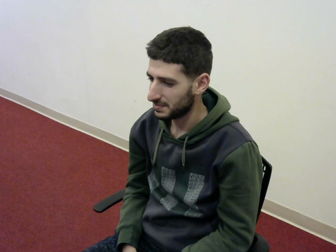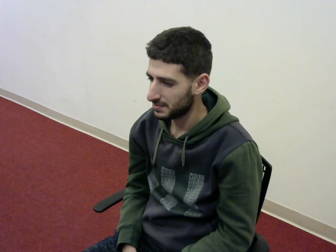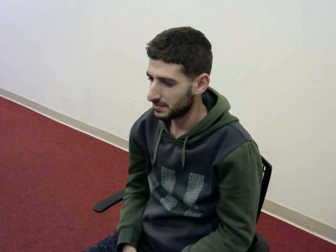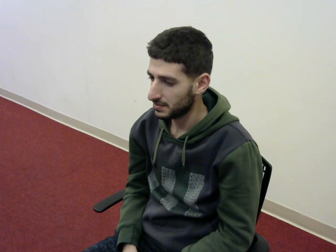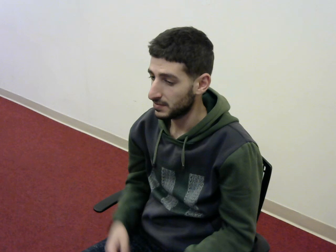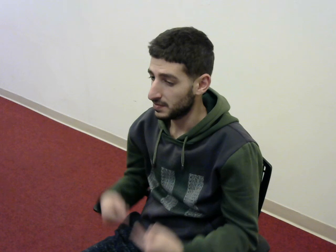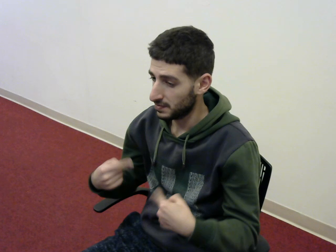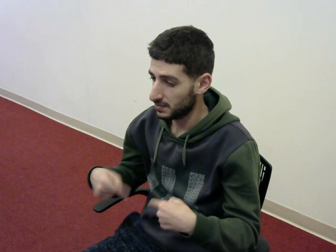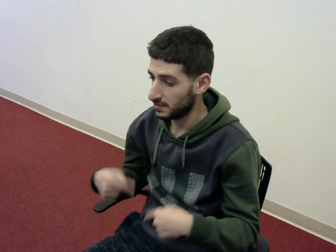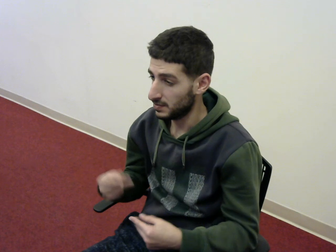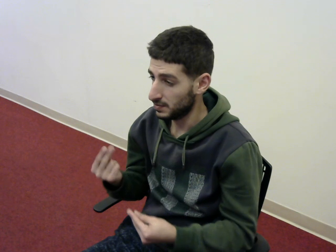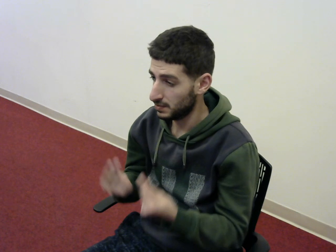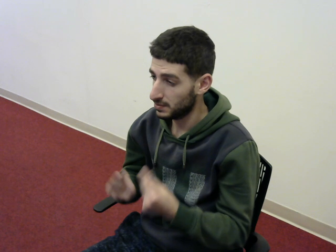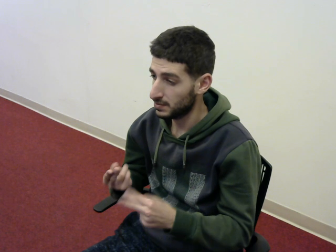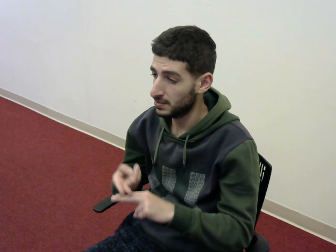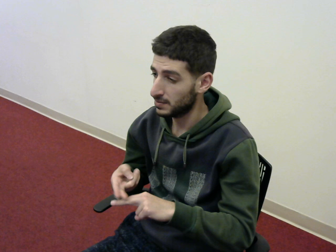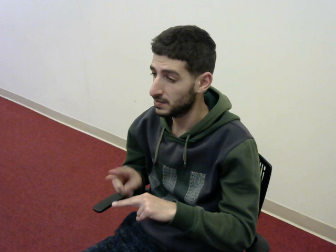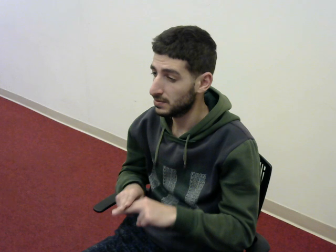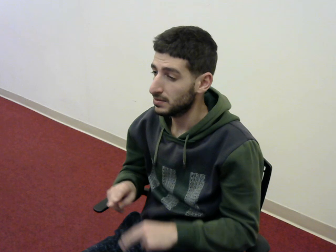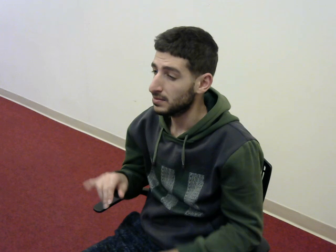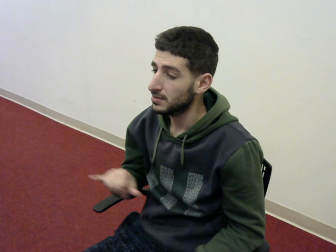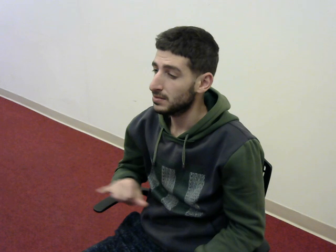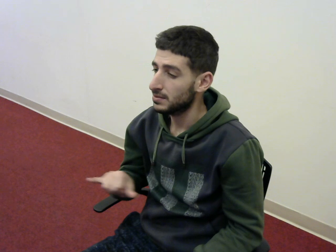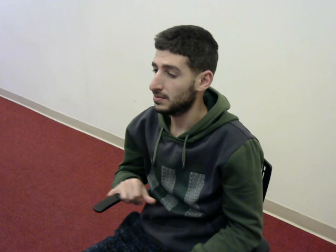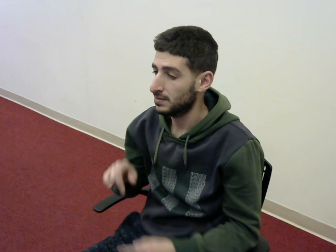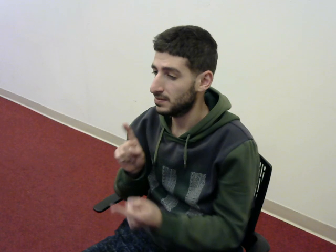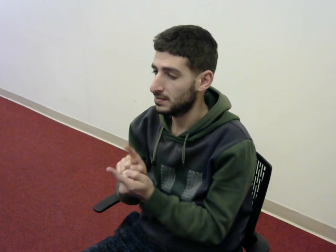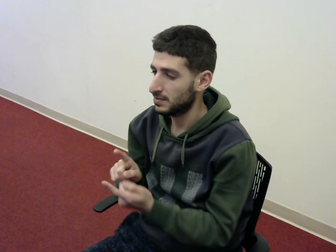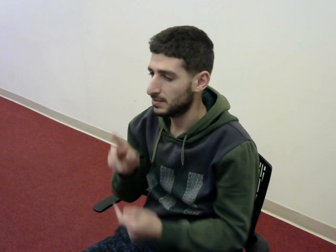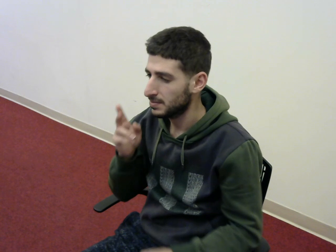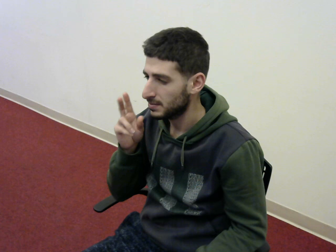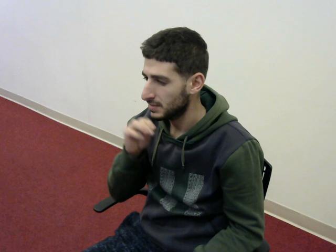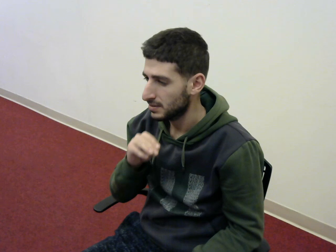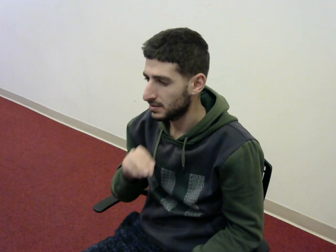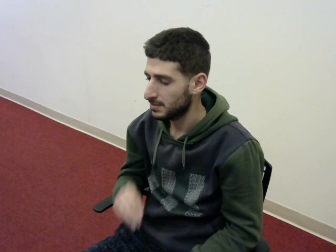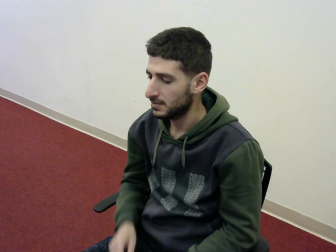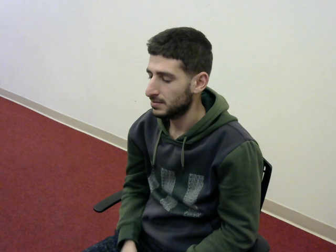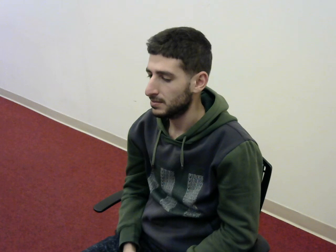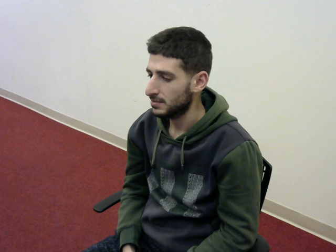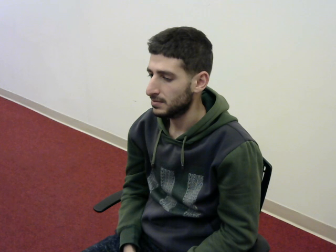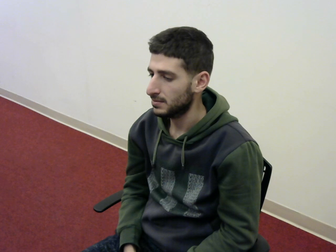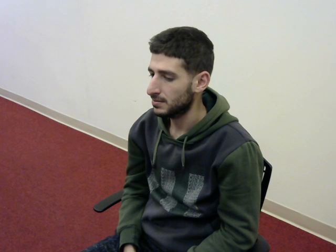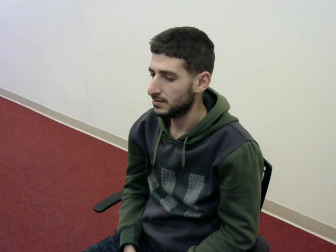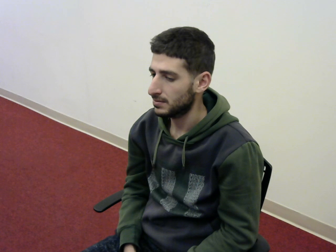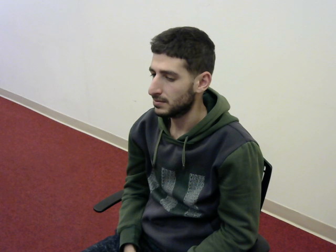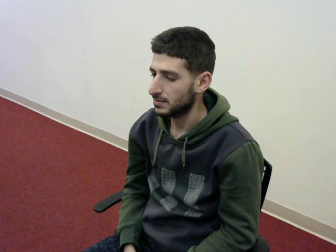Futbol oynamaq üçün harda görüşə bilərik?